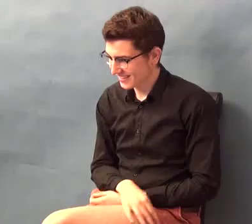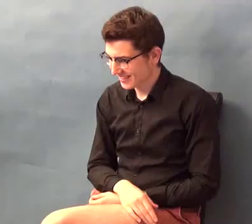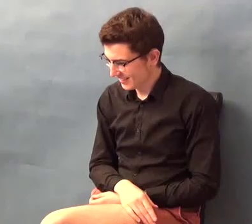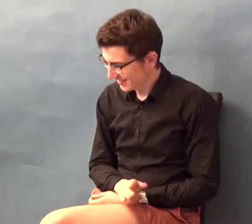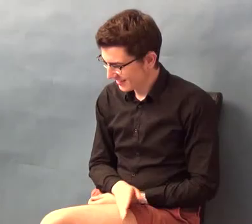Już?